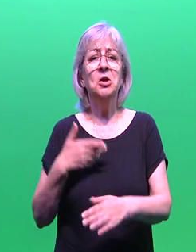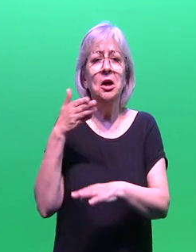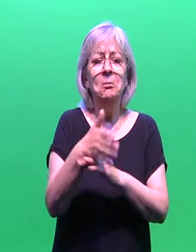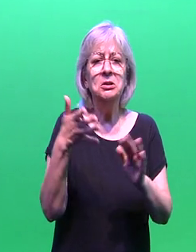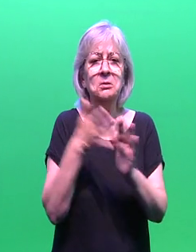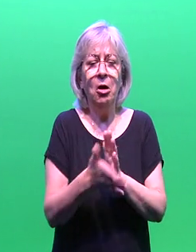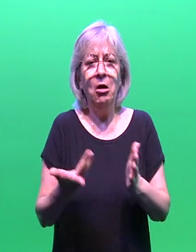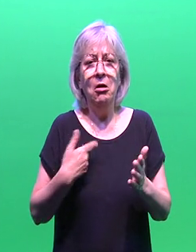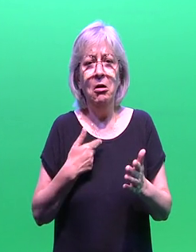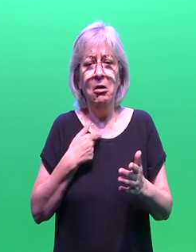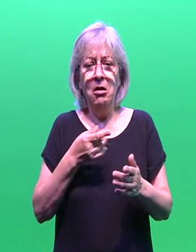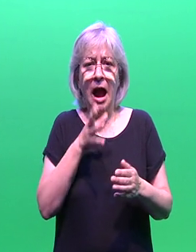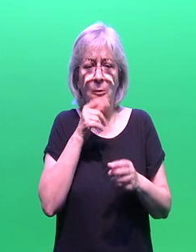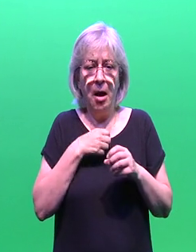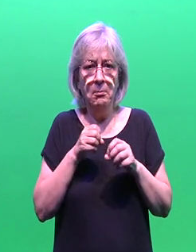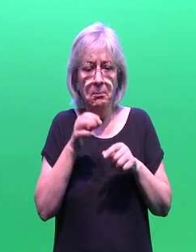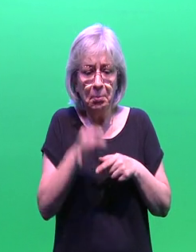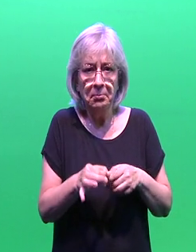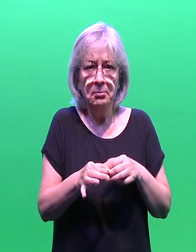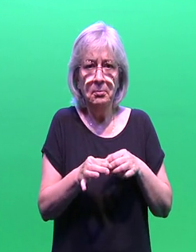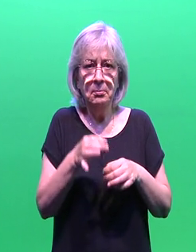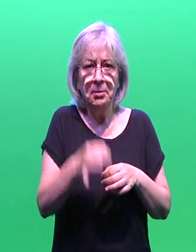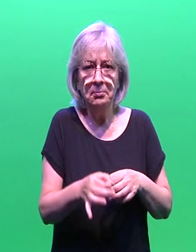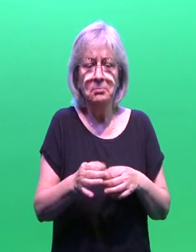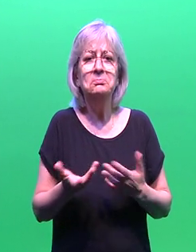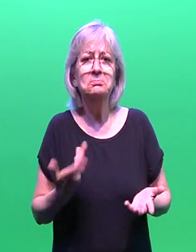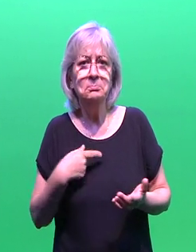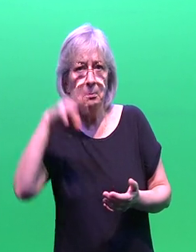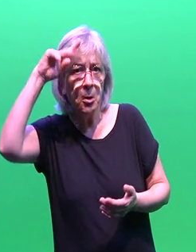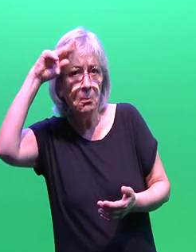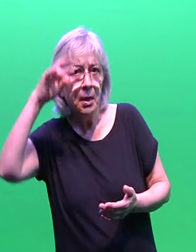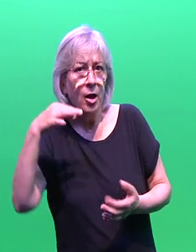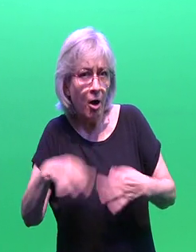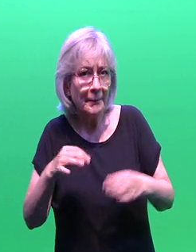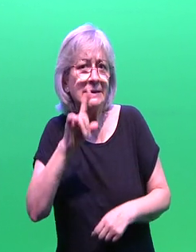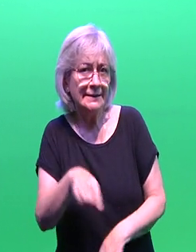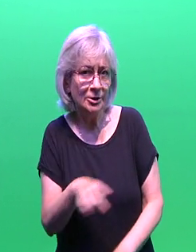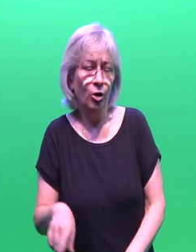Vinc perquè tinc taques de líquid, estic preocupada, no sé si és normal o no.